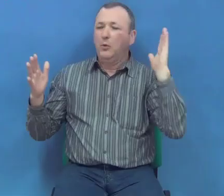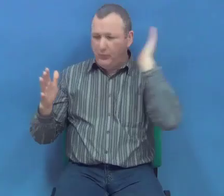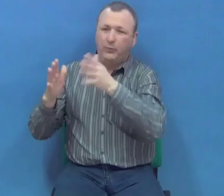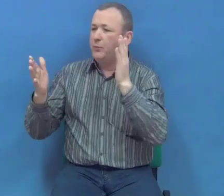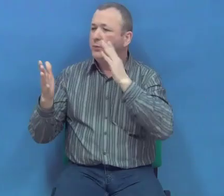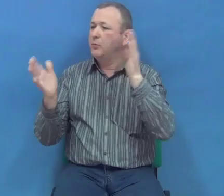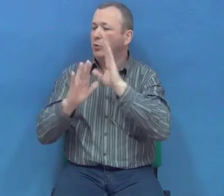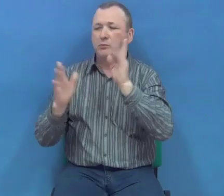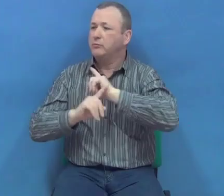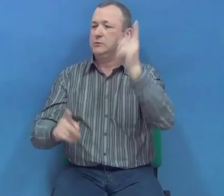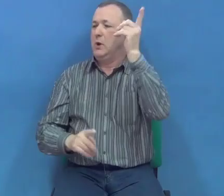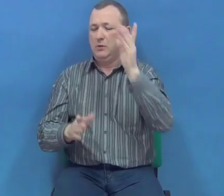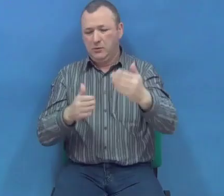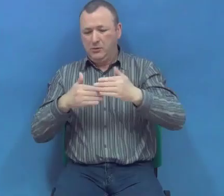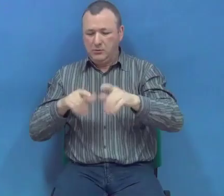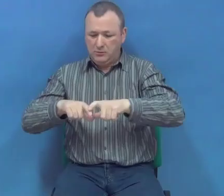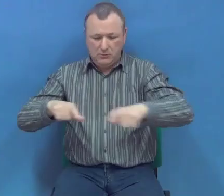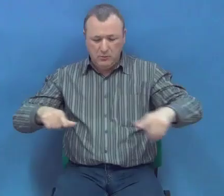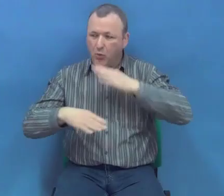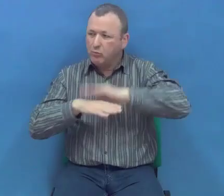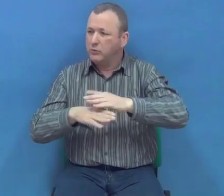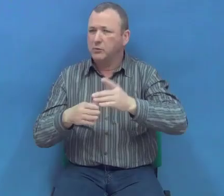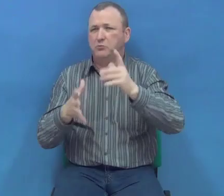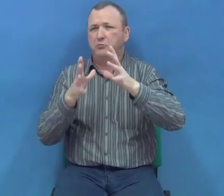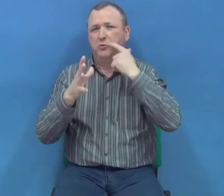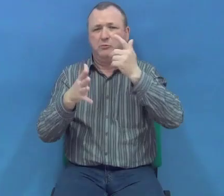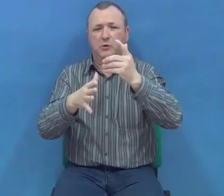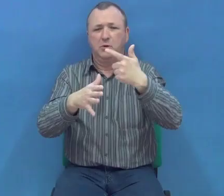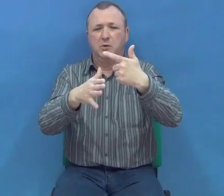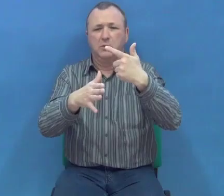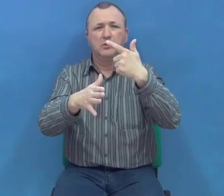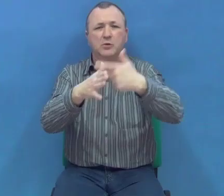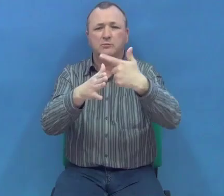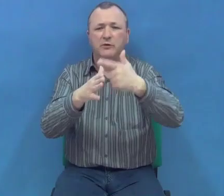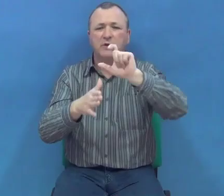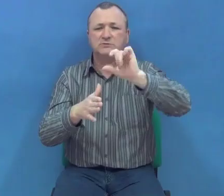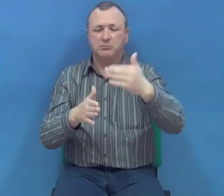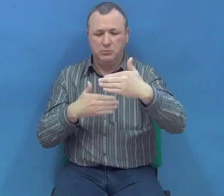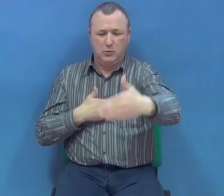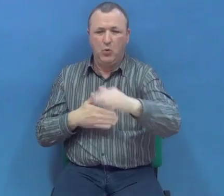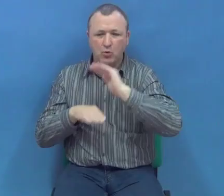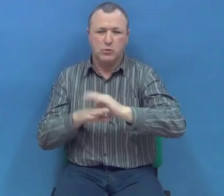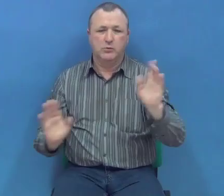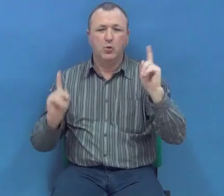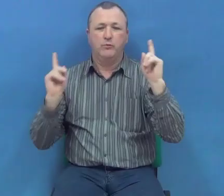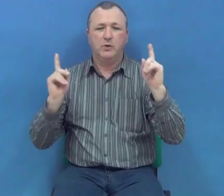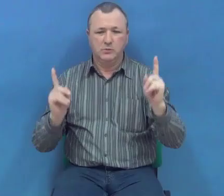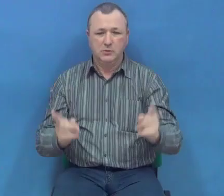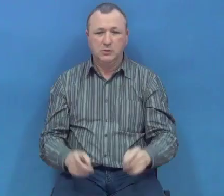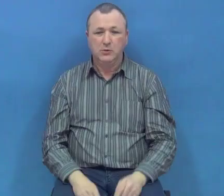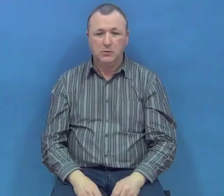Lepiej stać przed krawężnikiem, około dwadzieścia centymetrów.